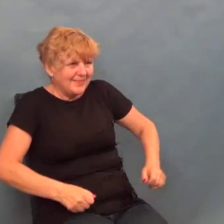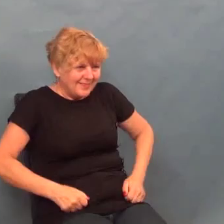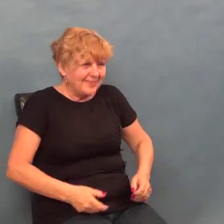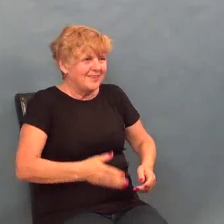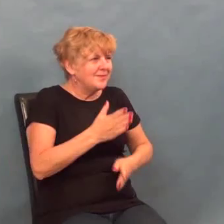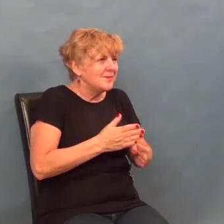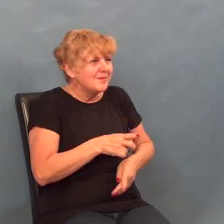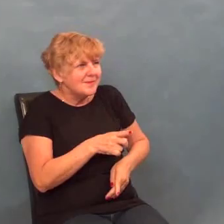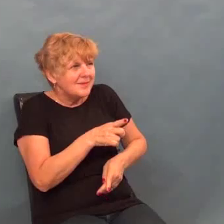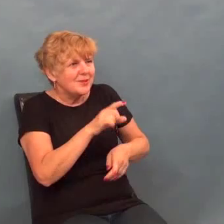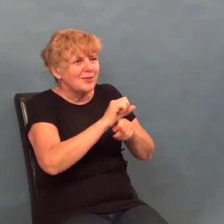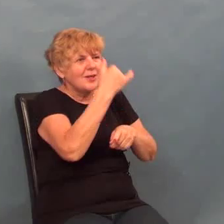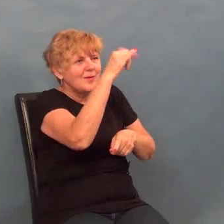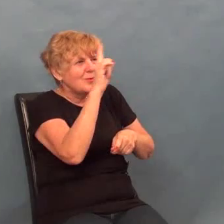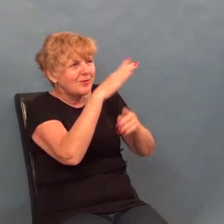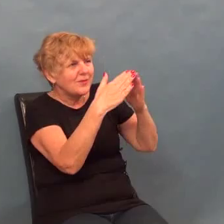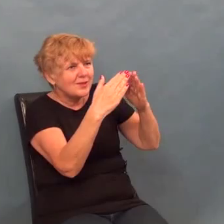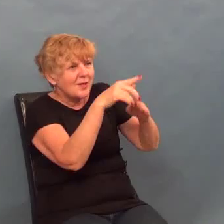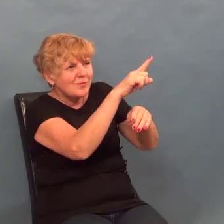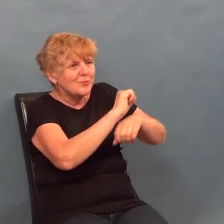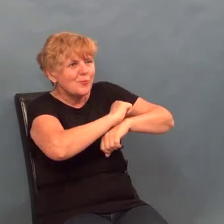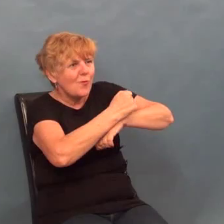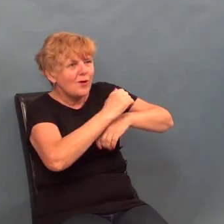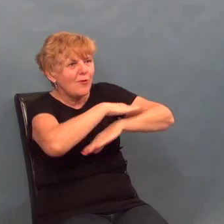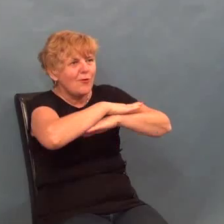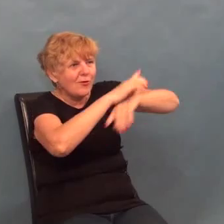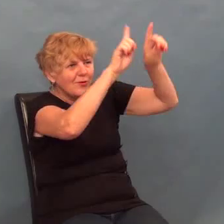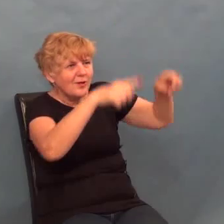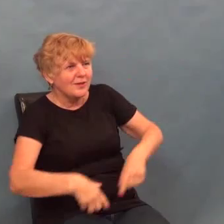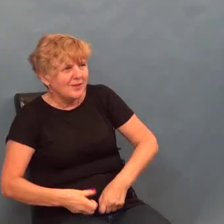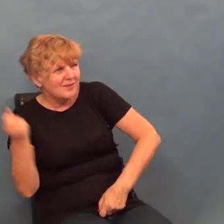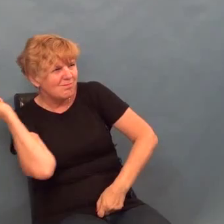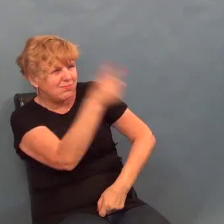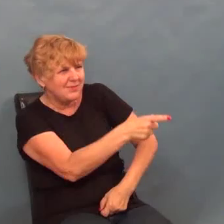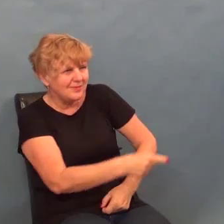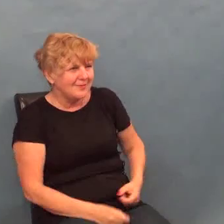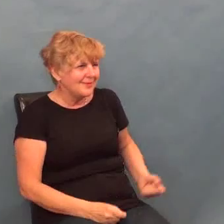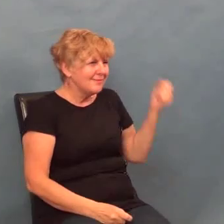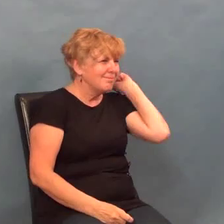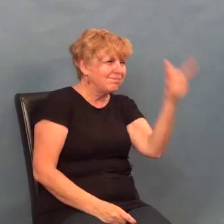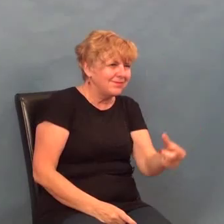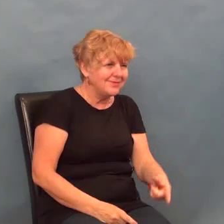Chowa się i rzuca kamieniami w okna obcych ludzi.